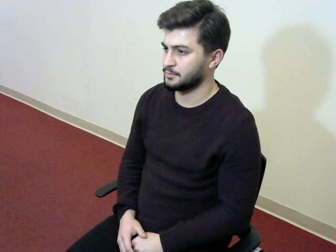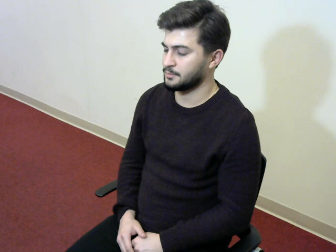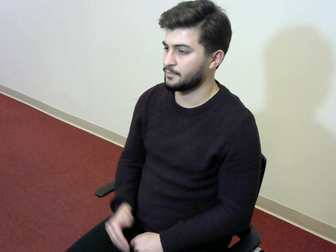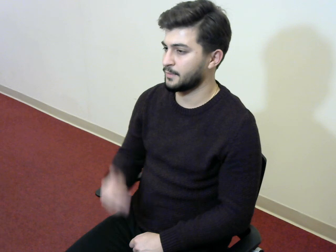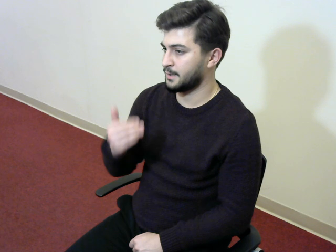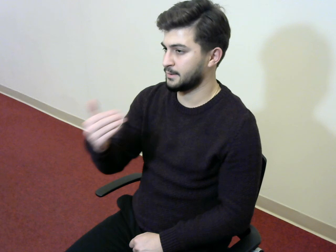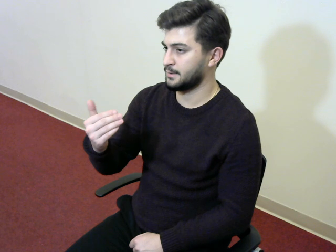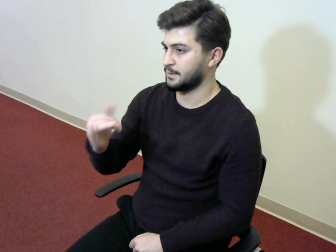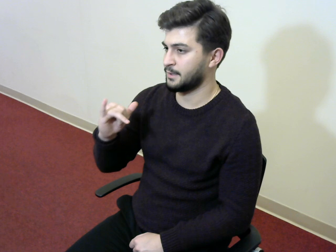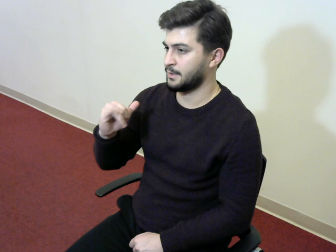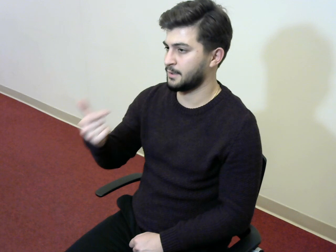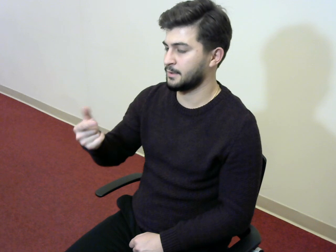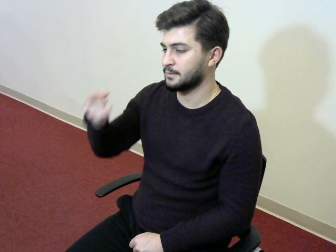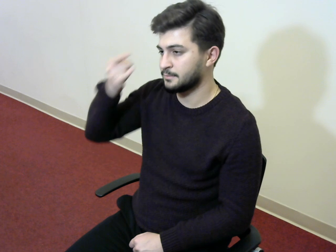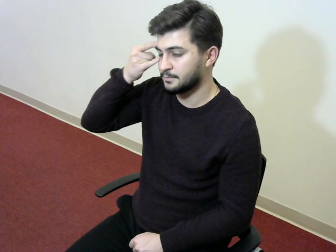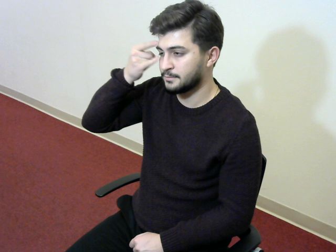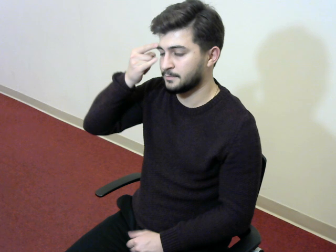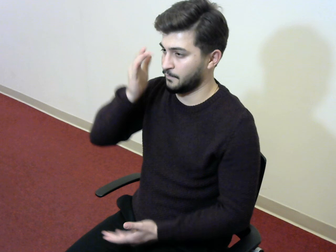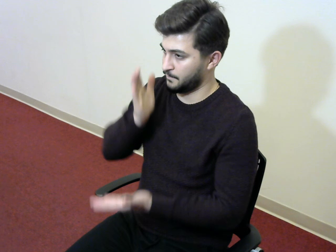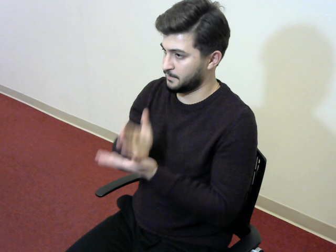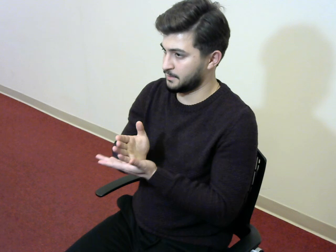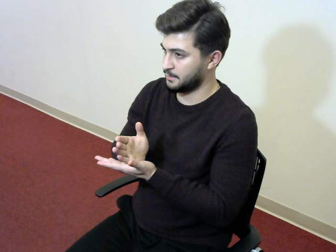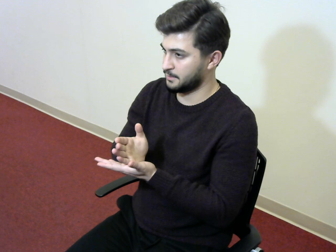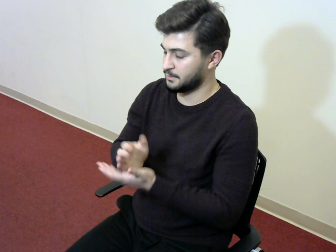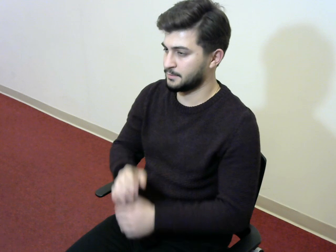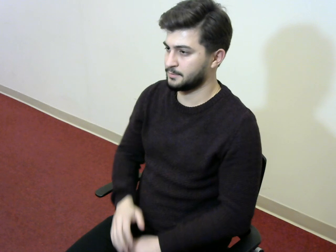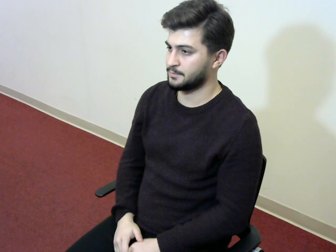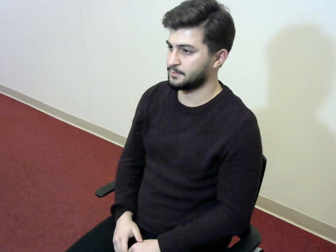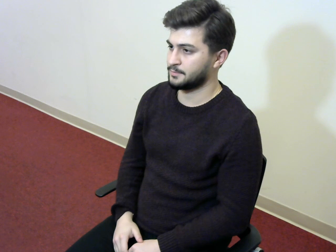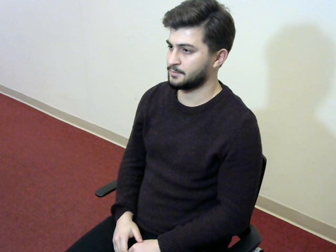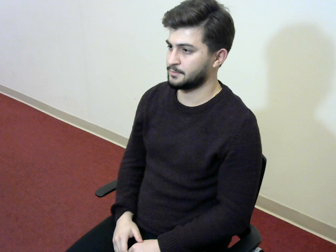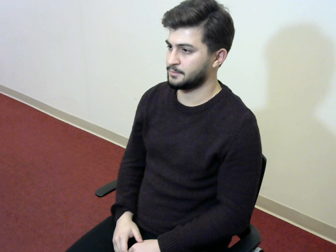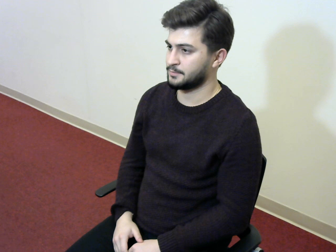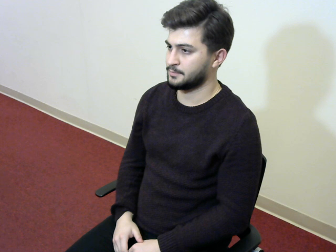Sənin instagramın var?